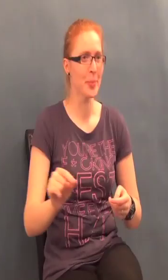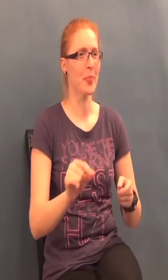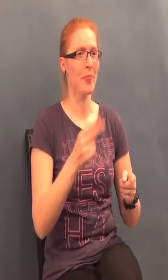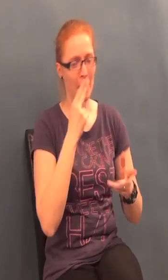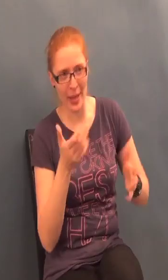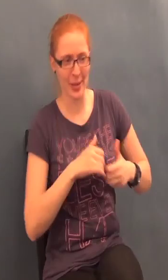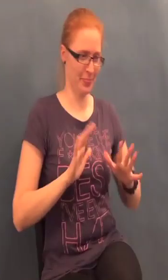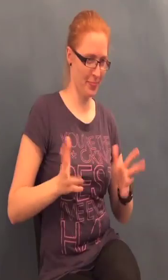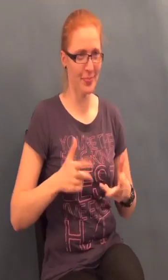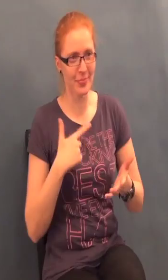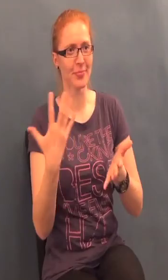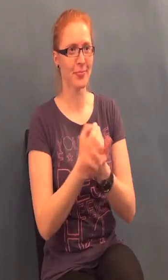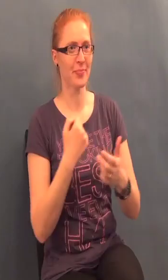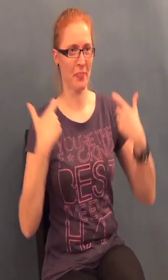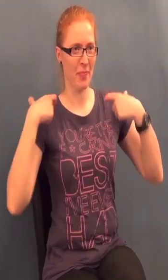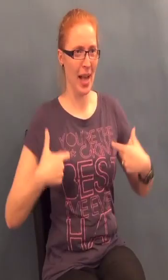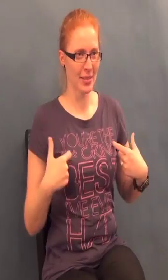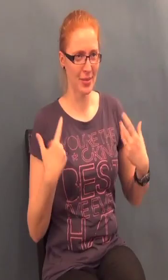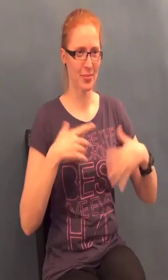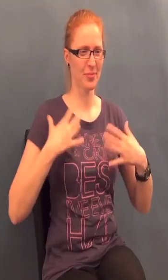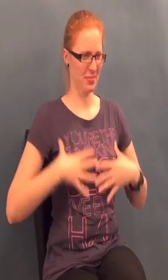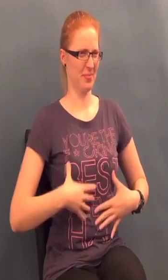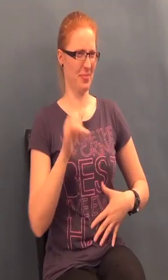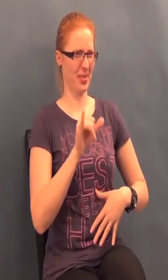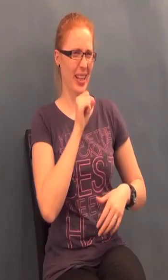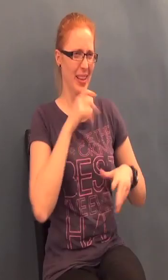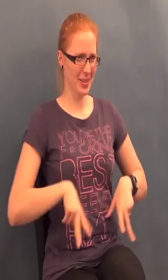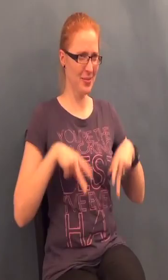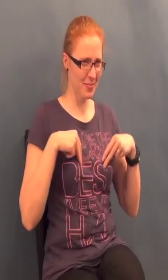Charlie Chaplin przygotowuje się, bierze plecak, ma na sobie stare ubranie z szelkami.